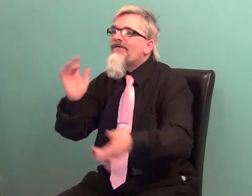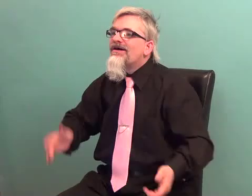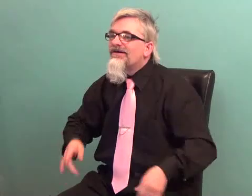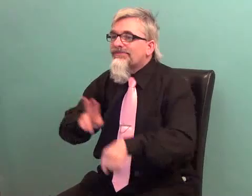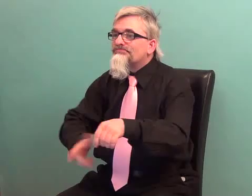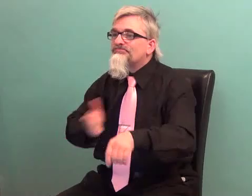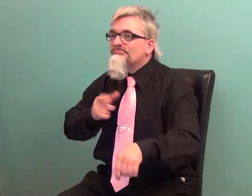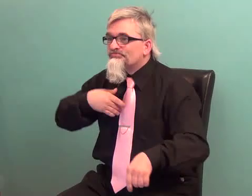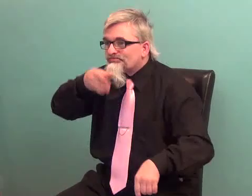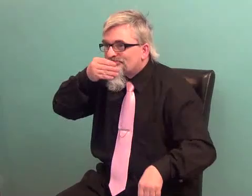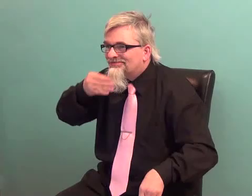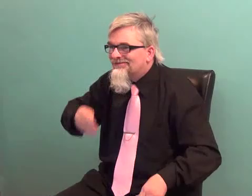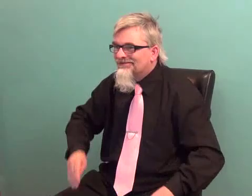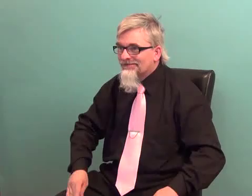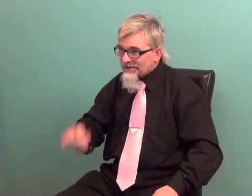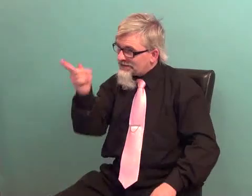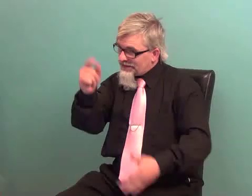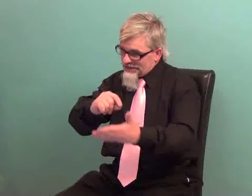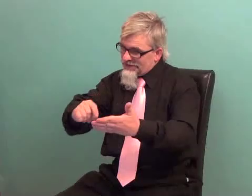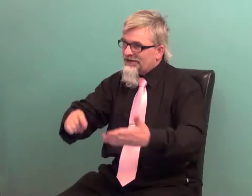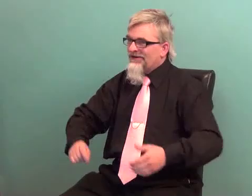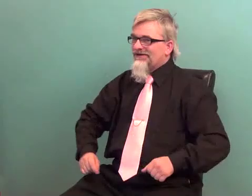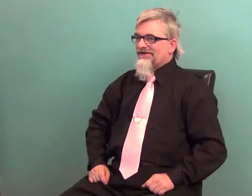Policja chciała mi wlepić mandat, więc zmilczałem już.